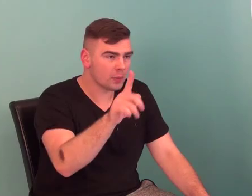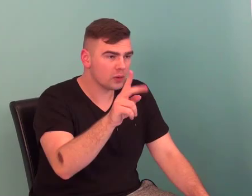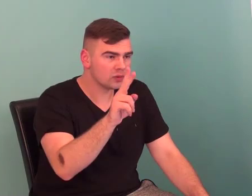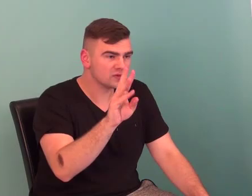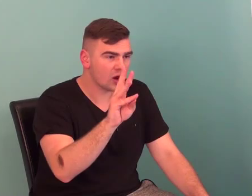Drugiego, we wtorek.